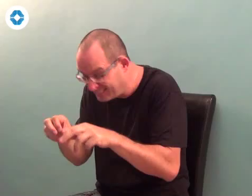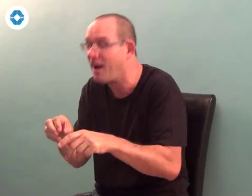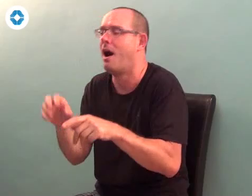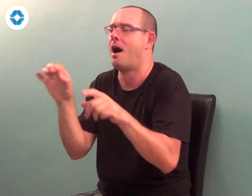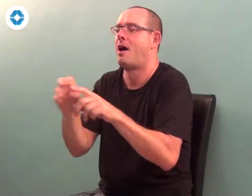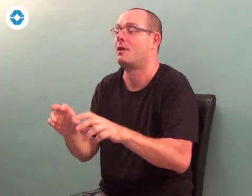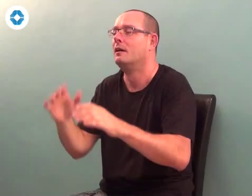Akurat, wiesz...